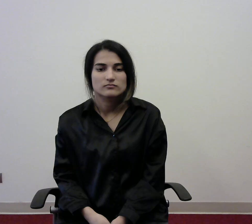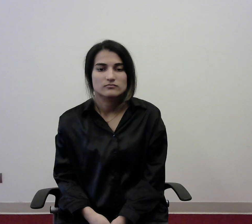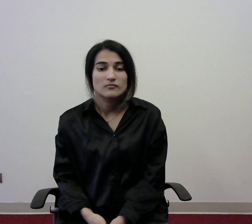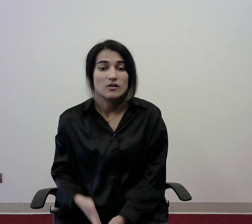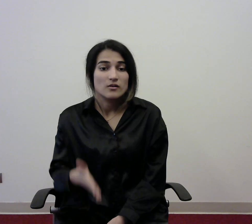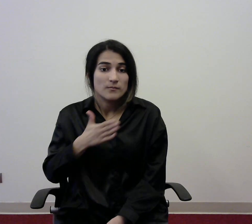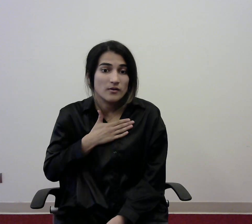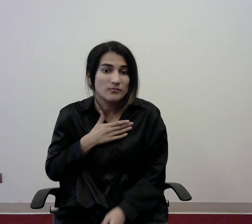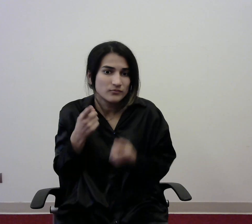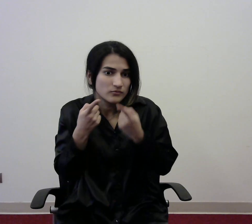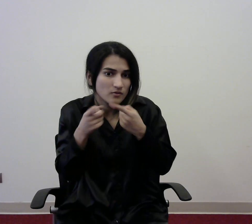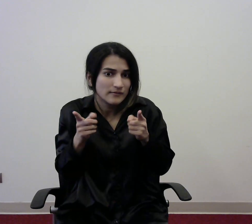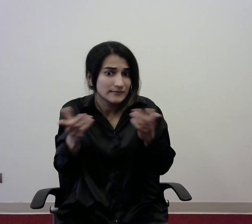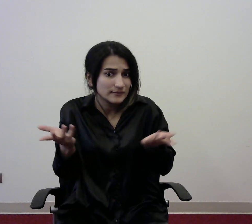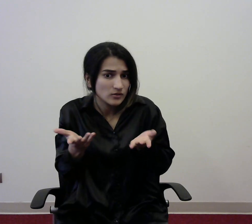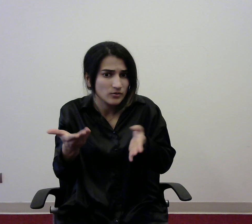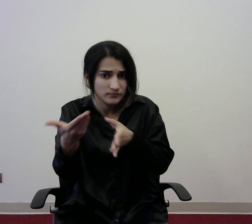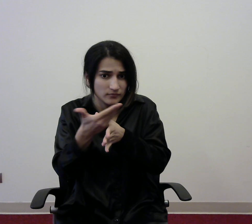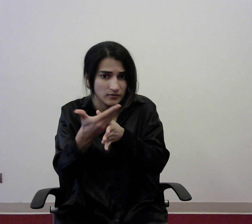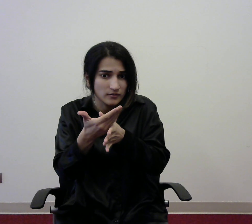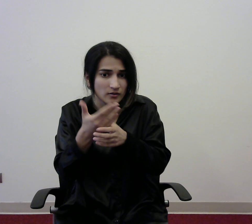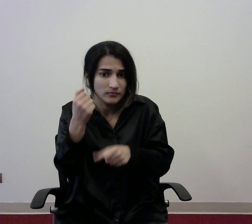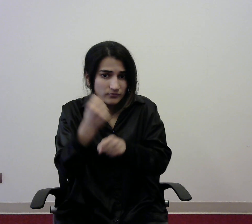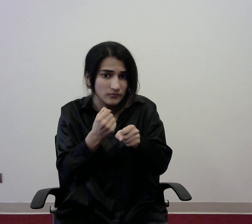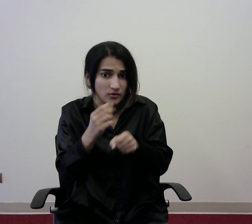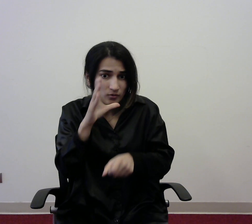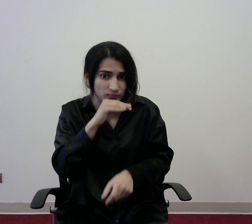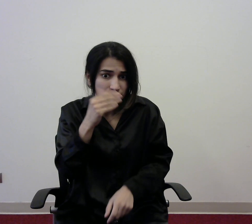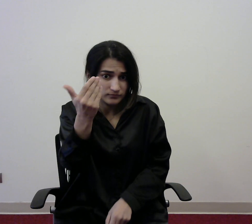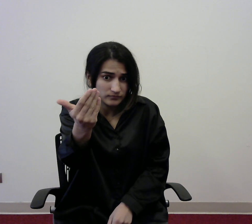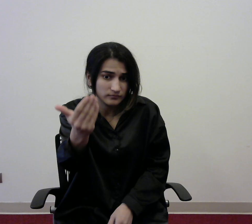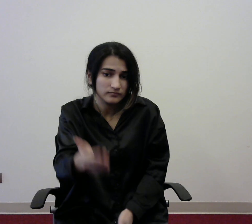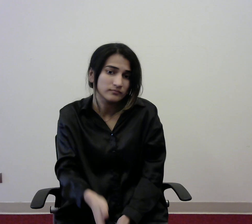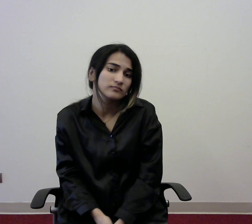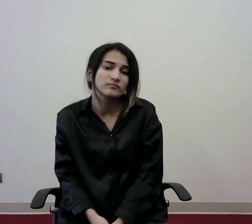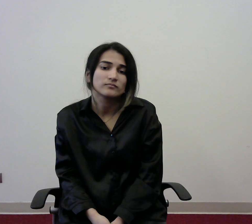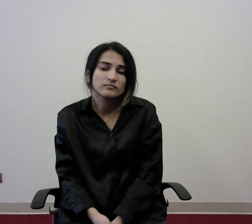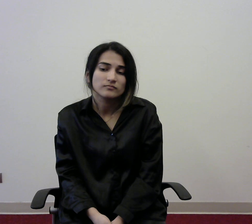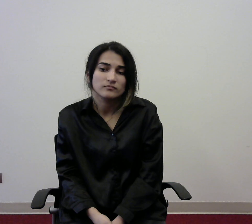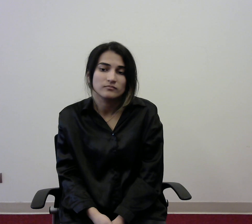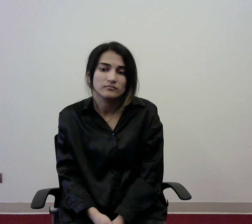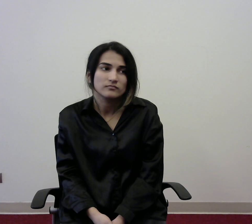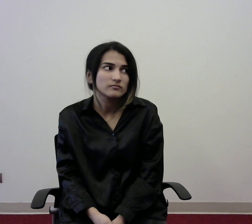Mənə başqa hansı köməkliyi edə bilərsiniz?